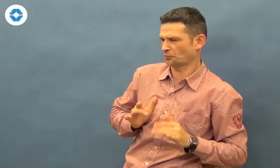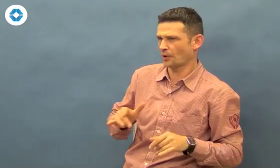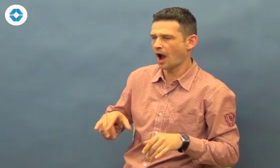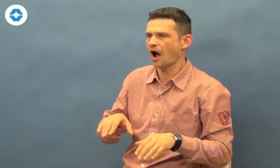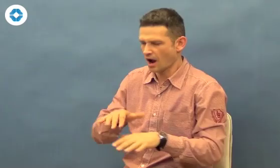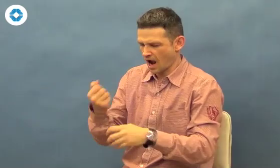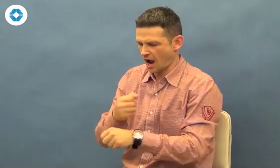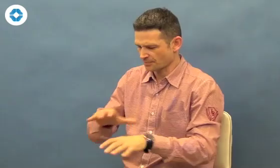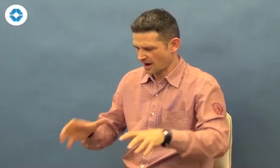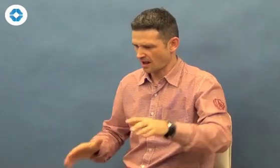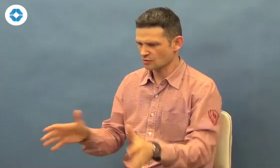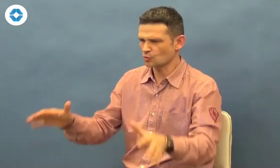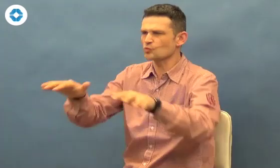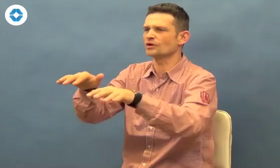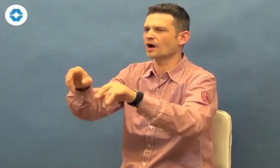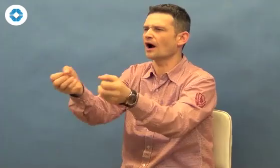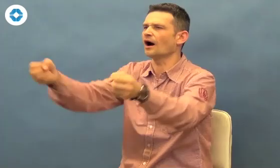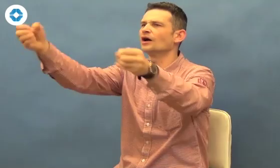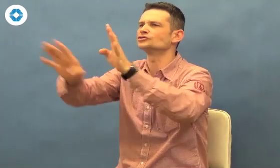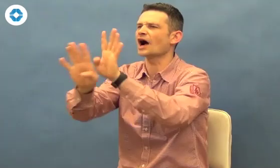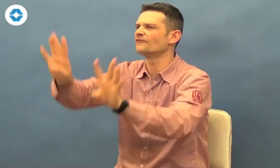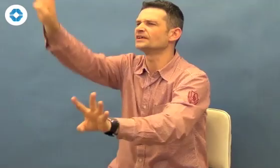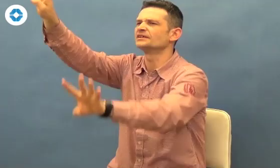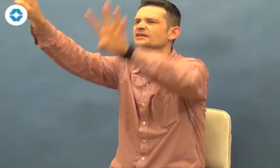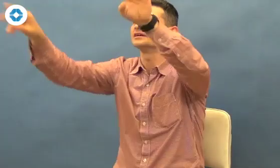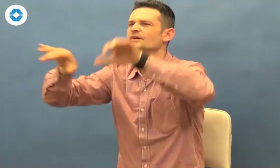Stoi duży kamień, a za nim rosną jakieś krzewy.